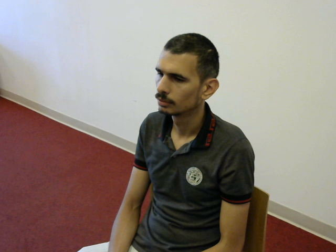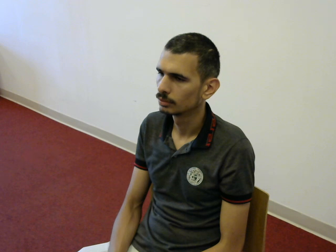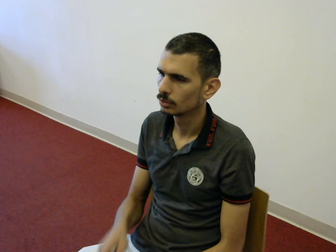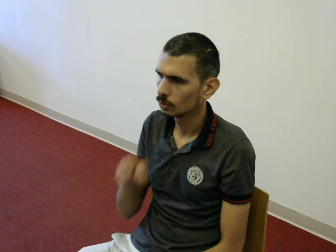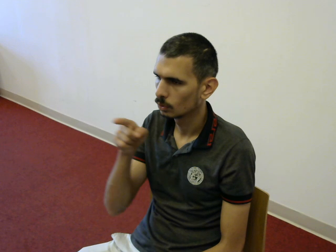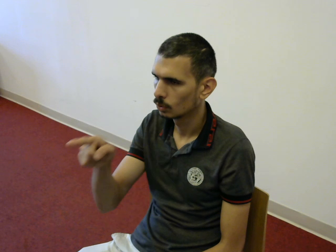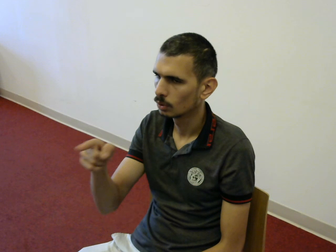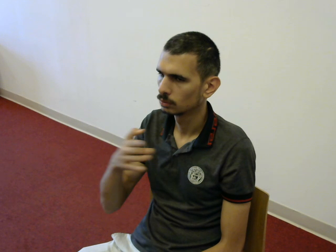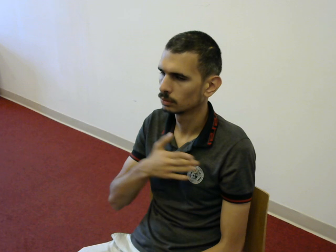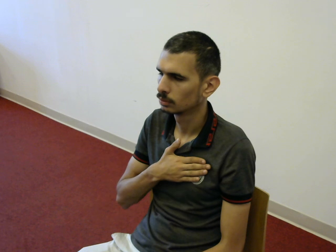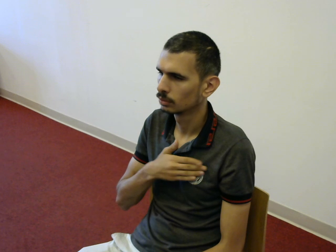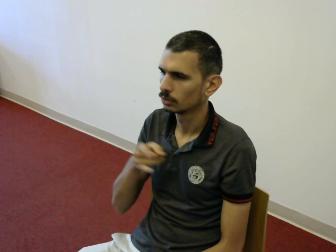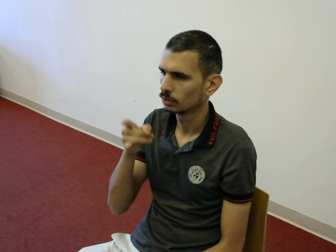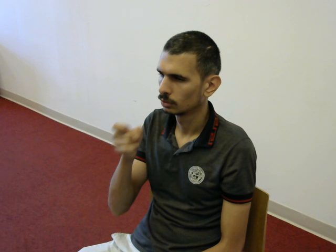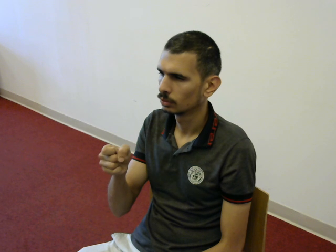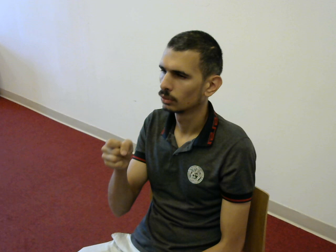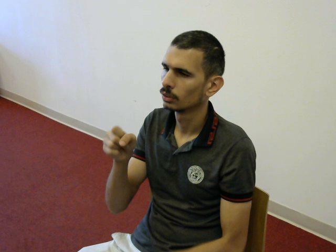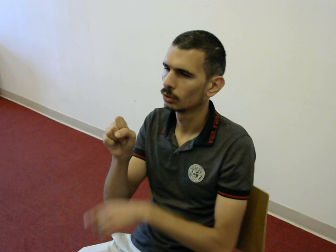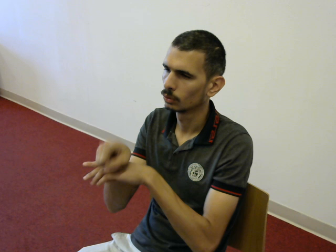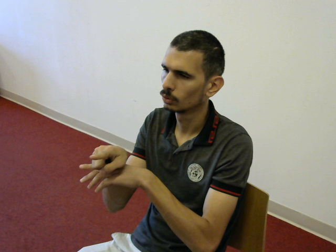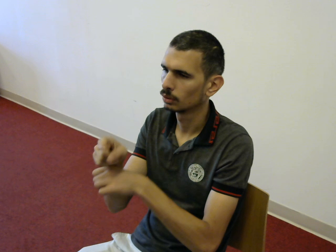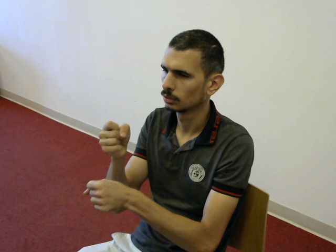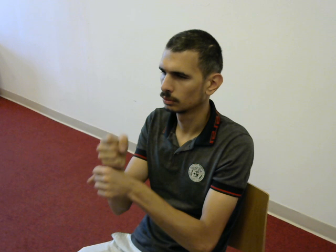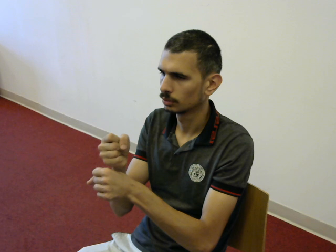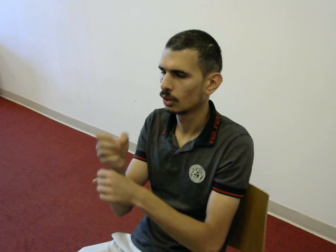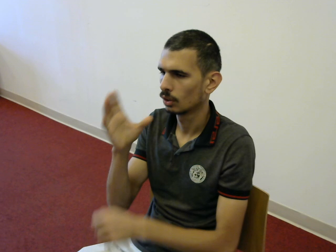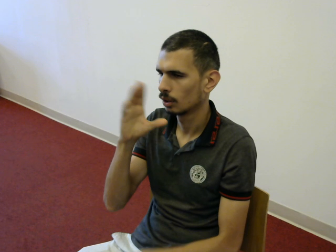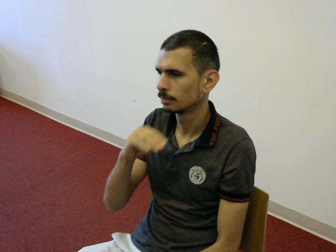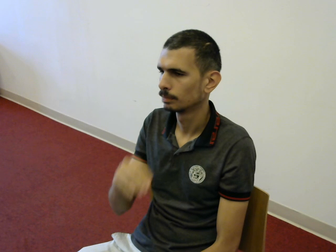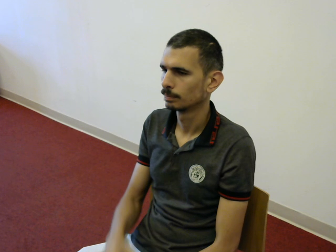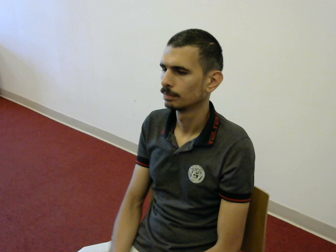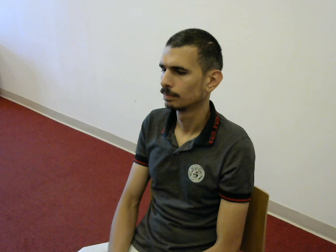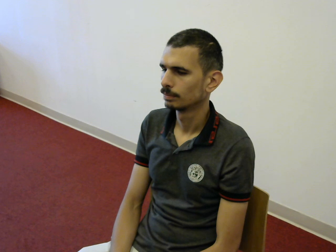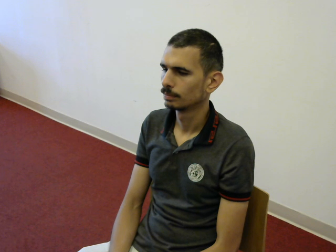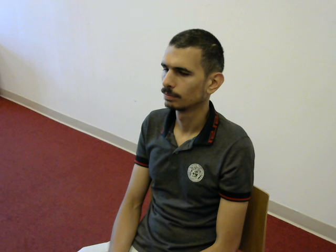Siz mənə taksi sifariş edə bilərsinizmi?